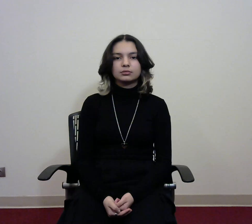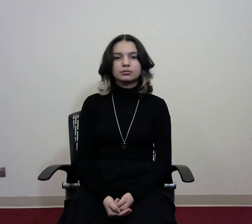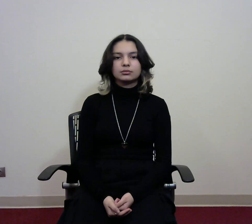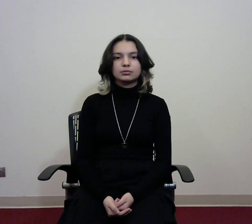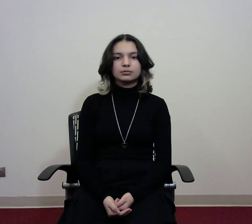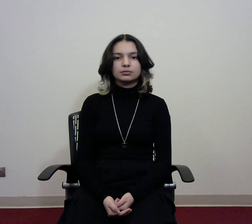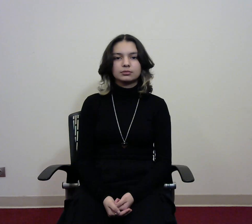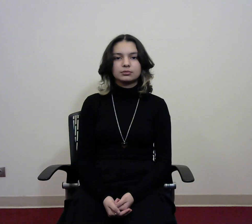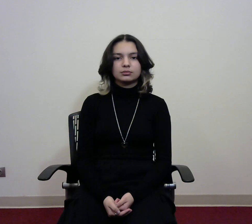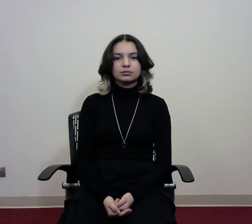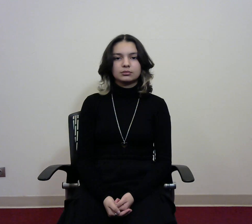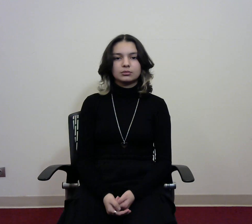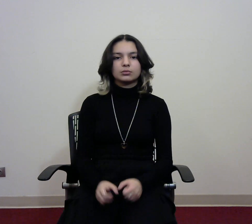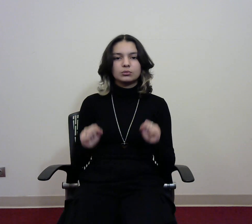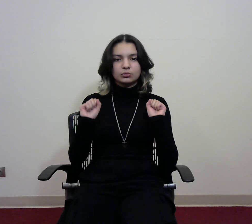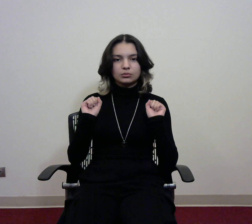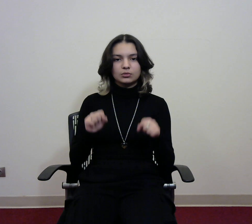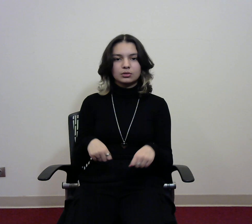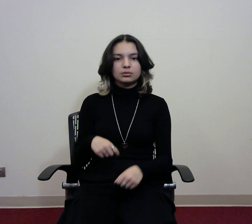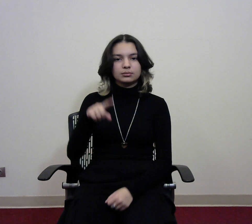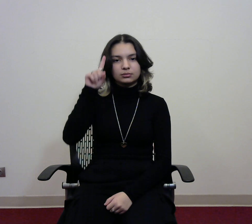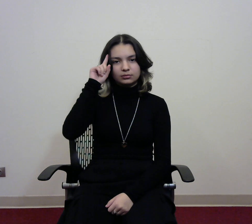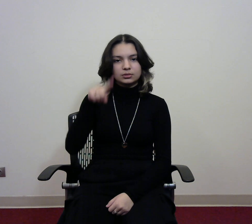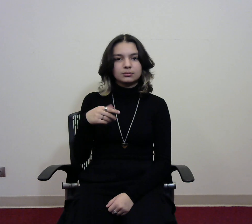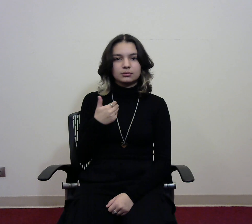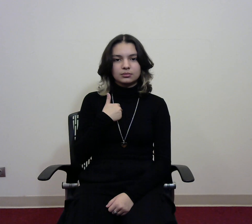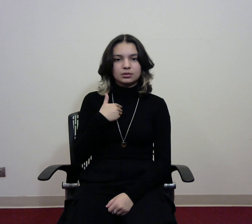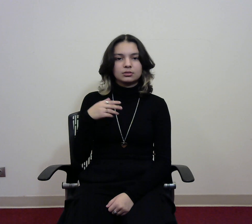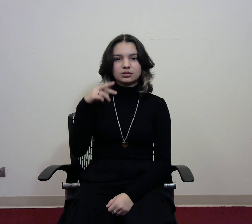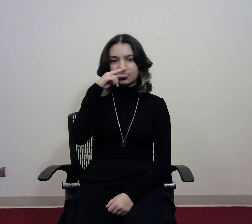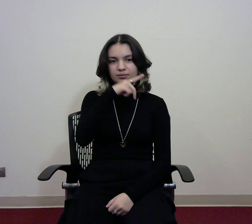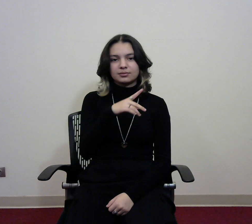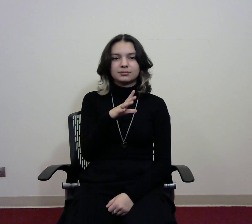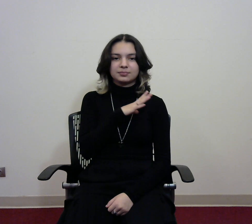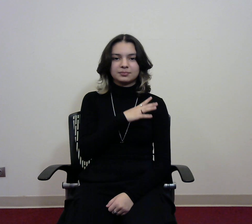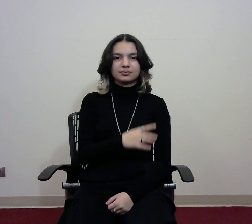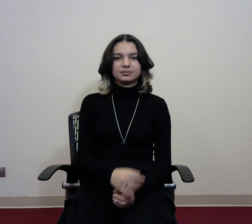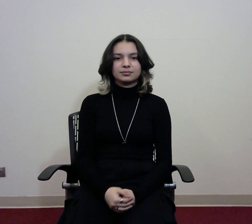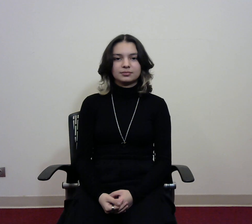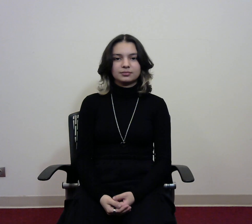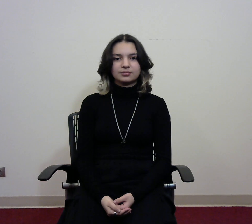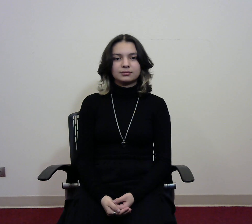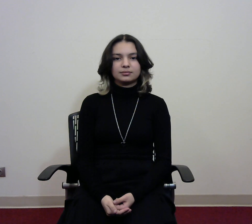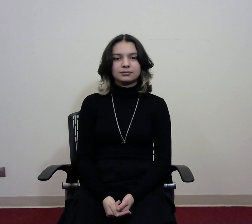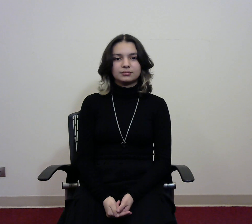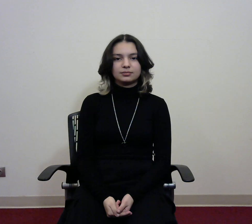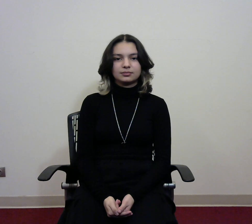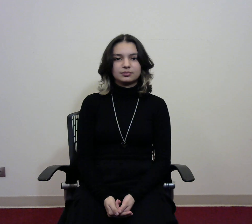Ola bilər mən zəhərlənmişəm